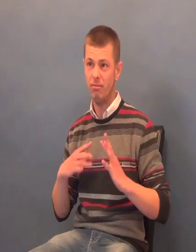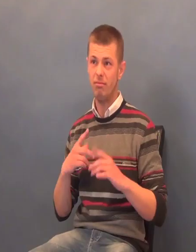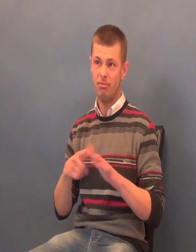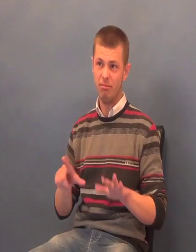Dwudziesty siódmy.